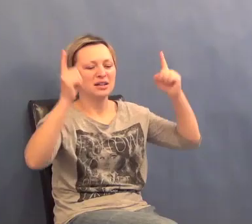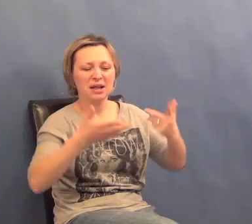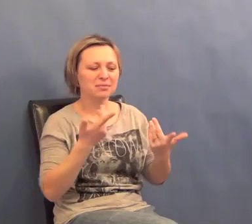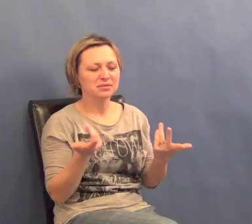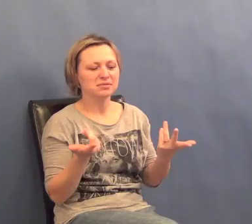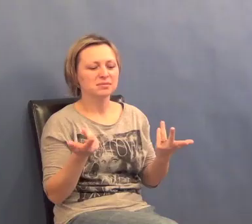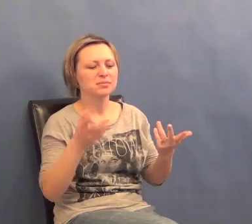No, nie ma.